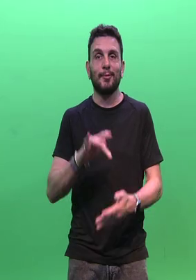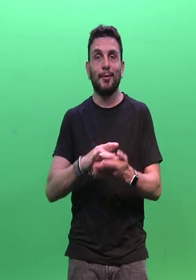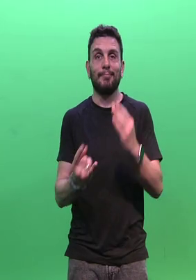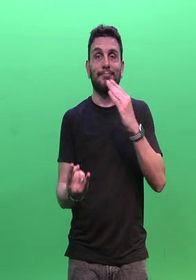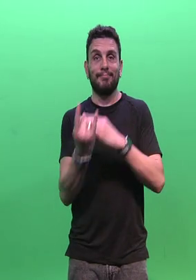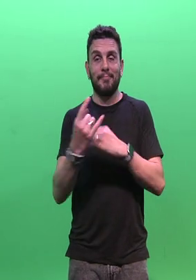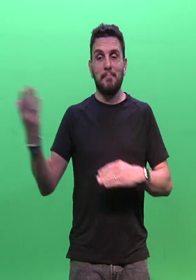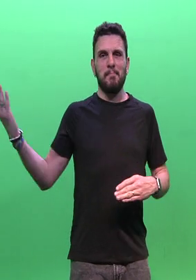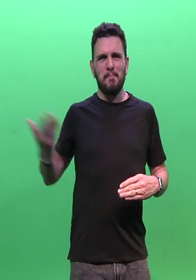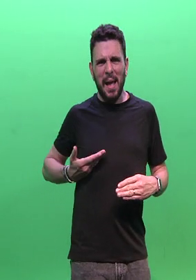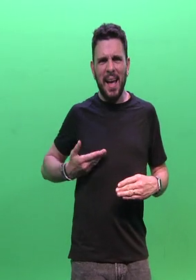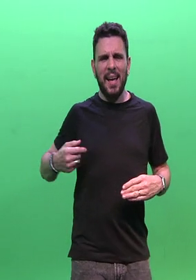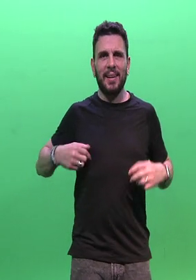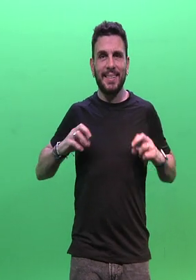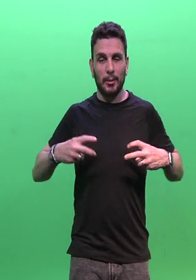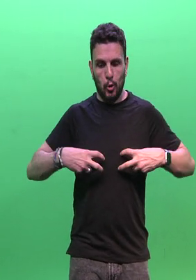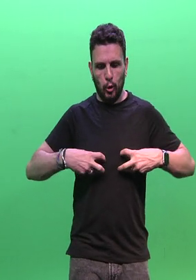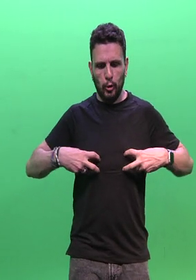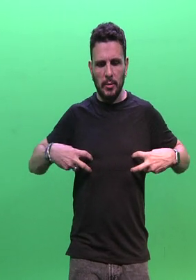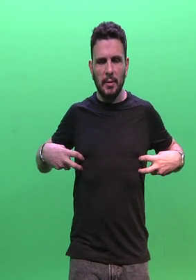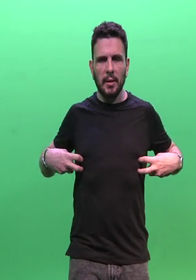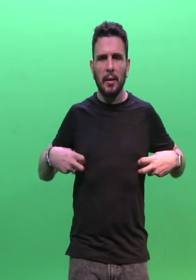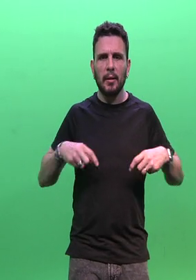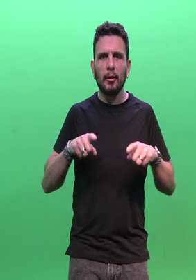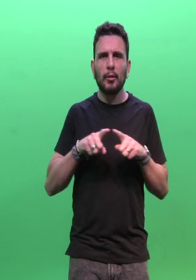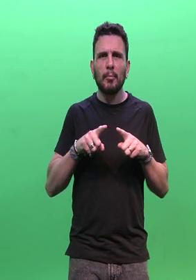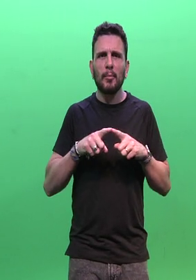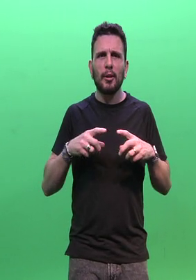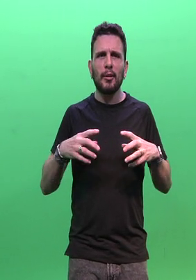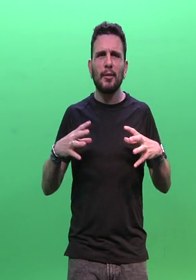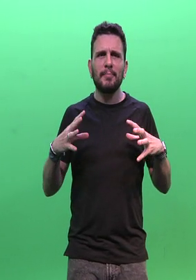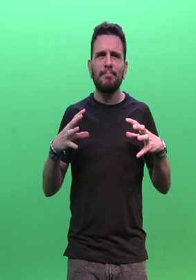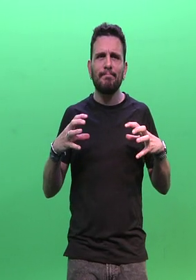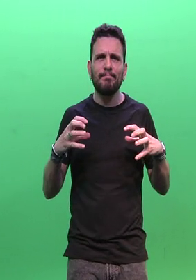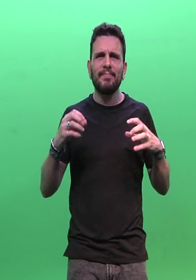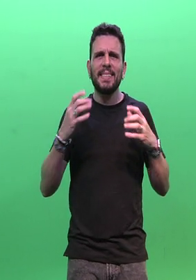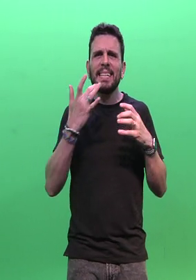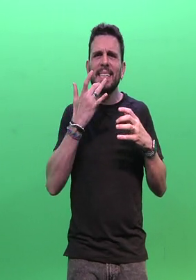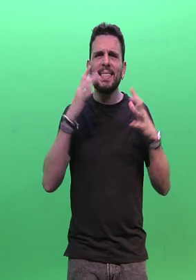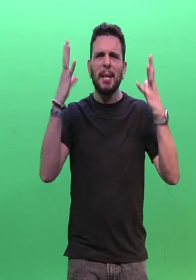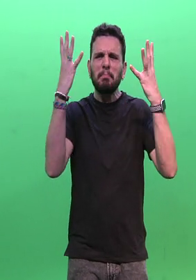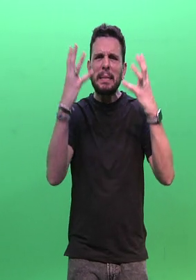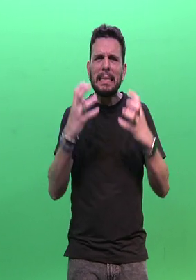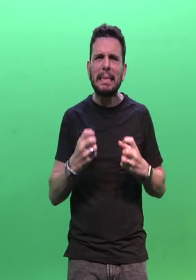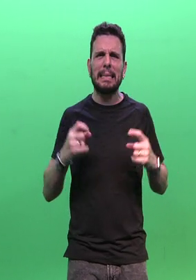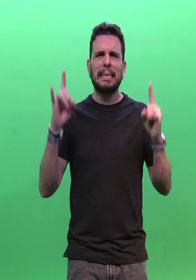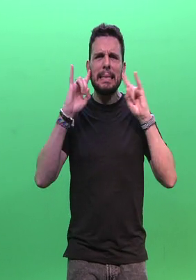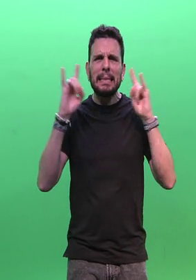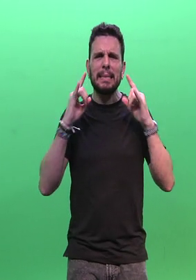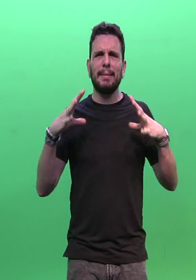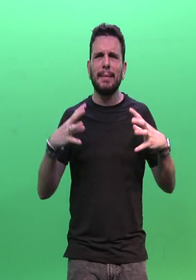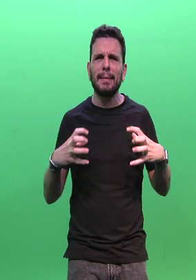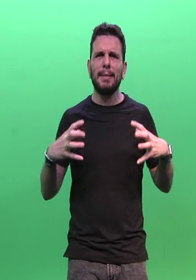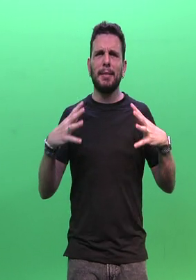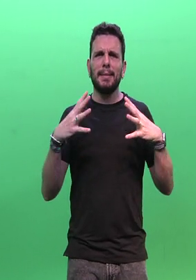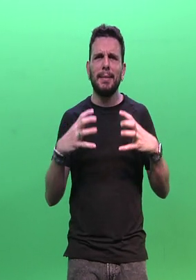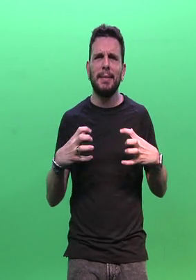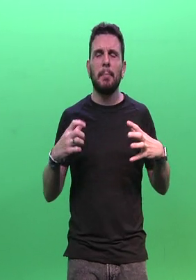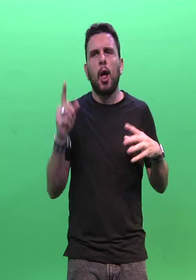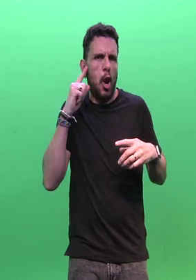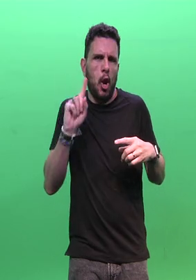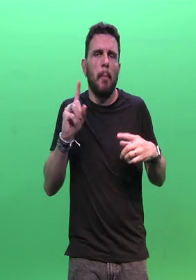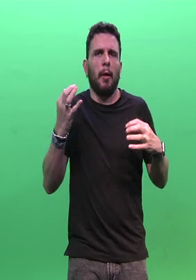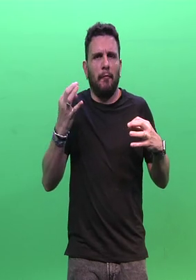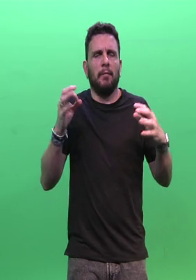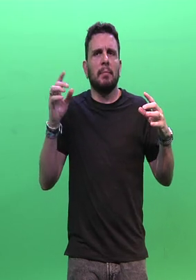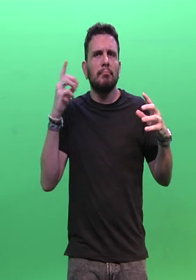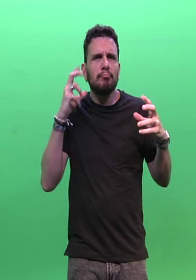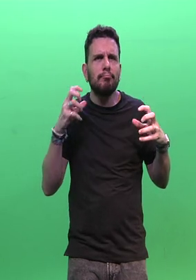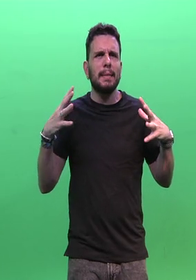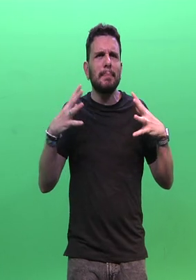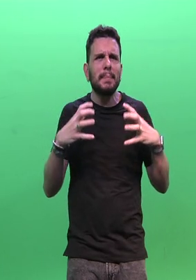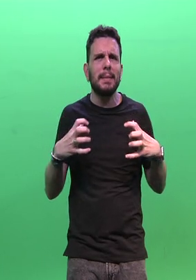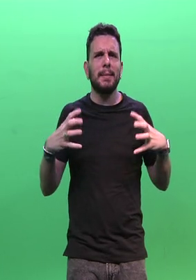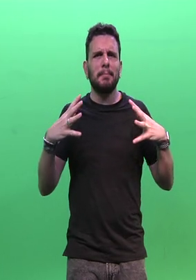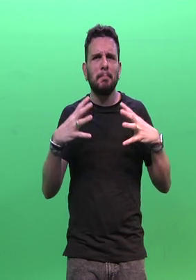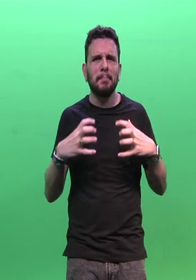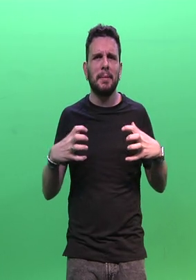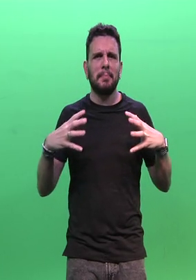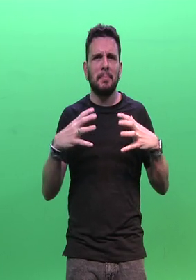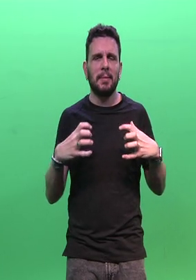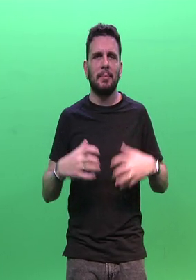Vaig rebre un cop a les costelles i sento com contraccions, com si es trenquessin uns vidres quan tinc aquestes contraccions, no sento el soroll, però és una sensació.